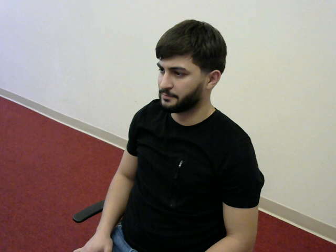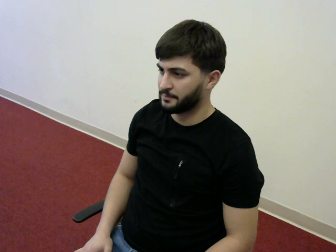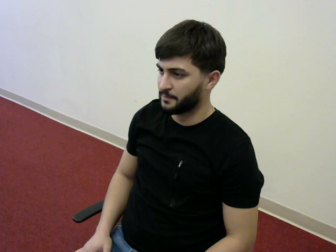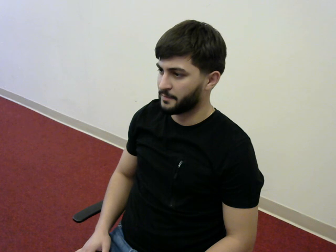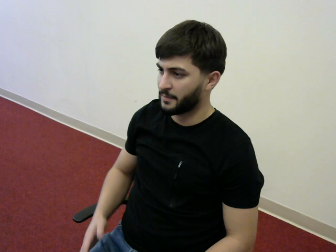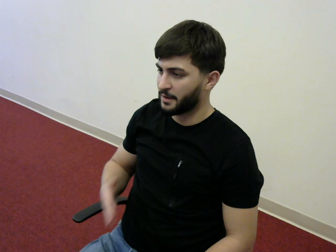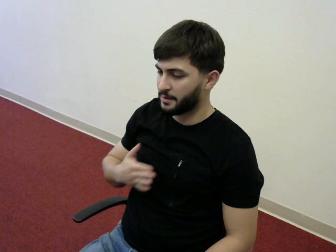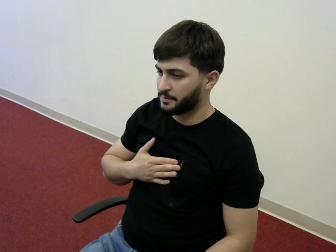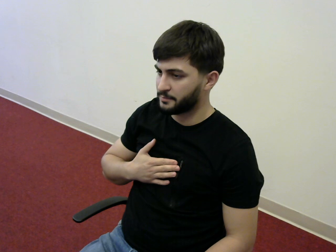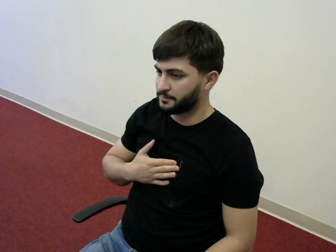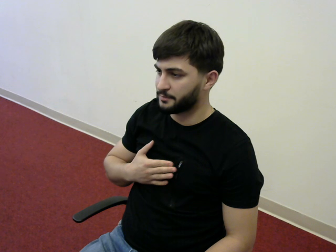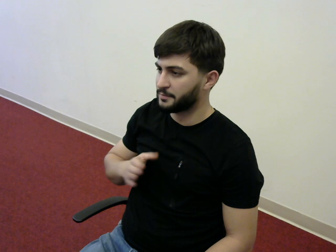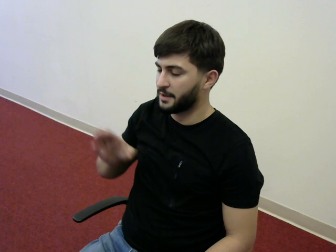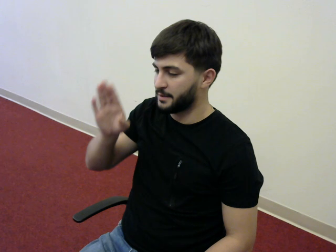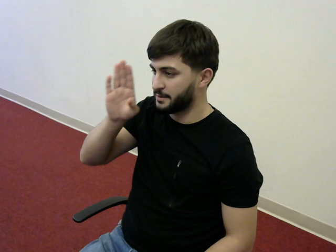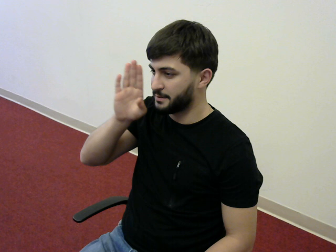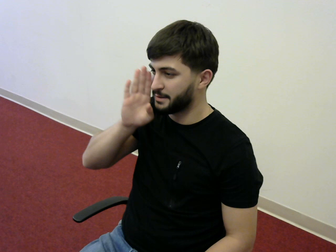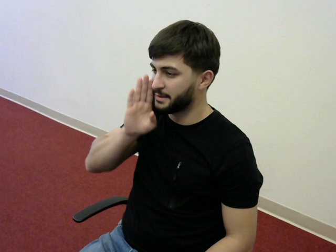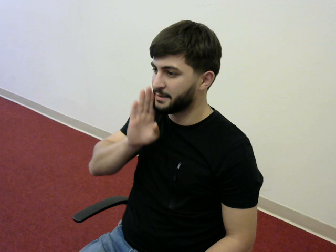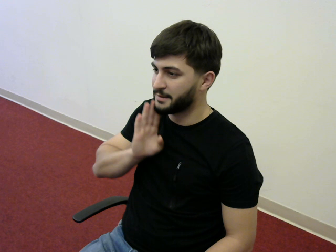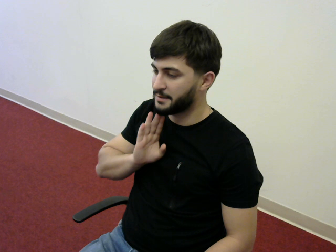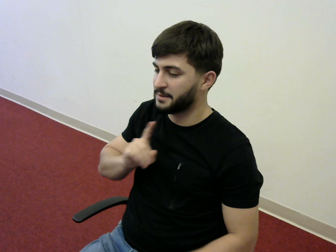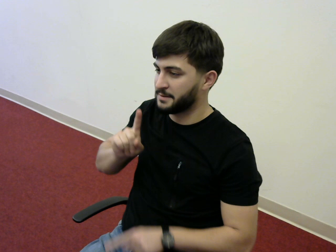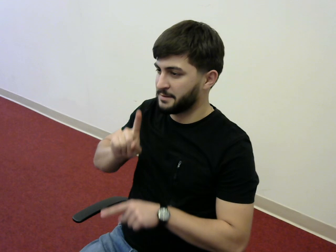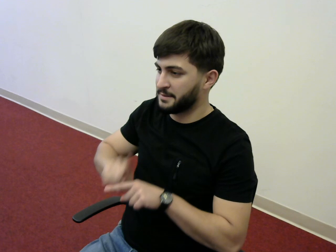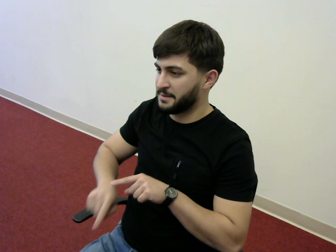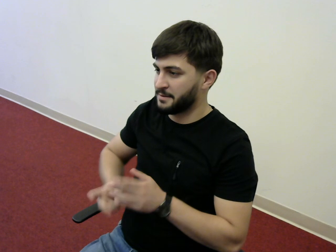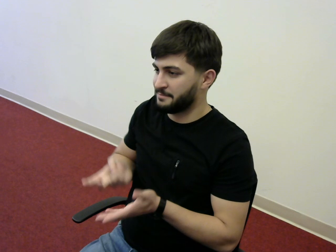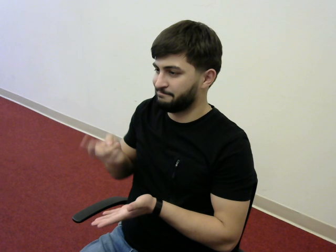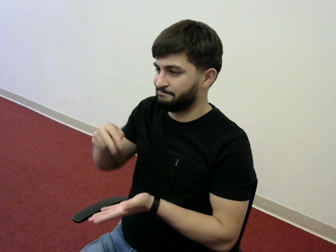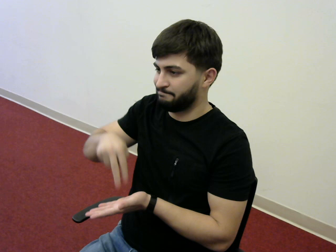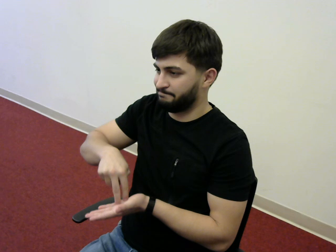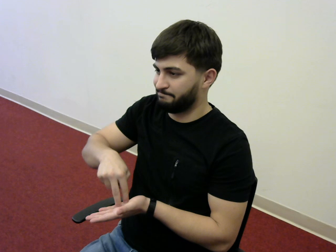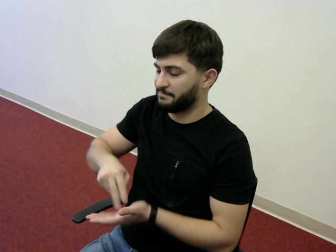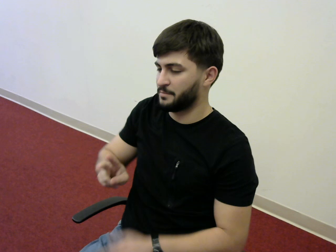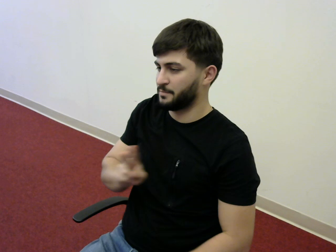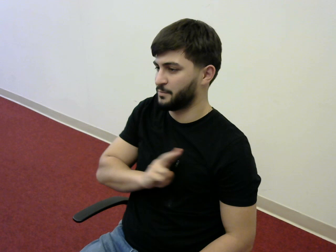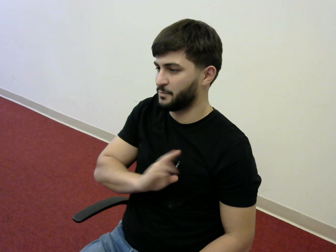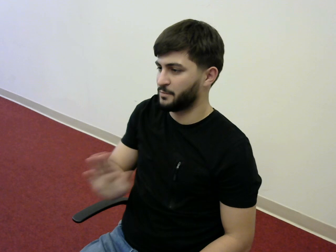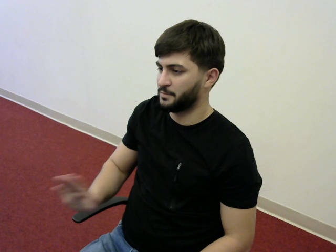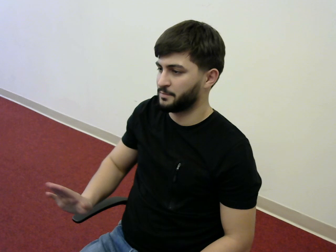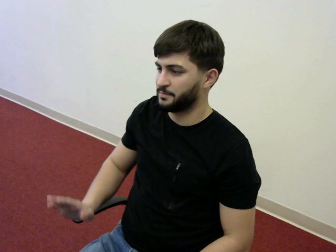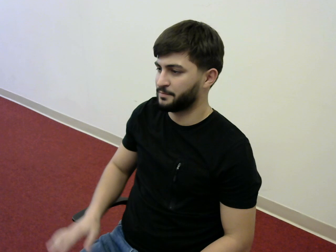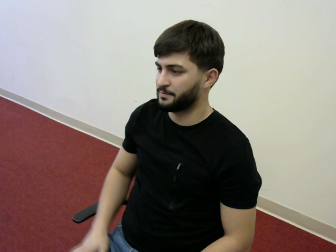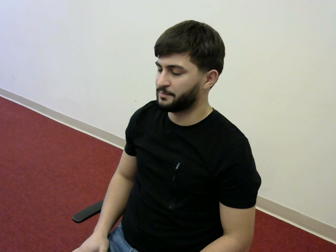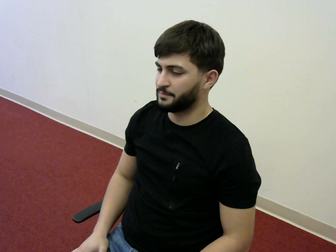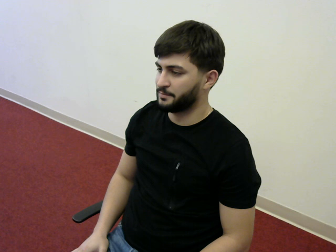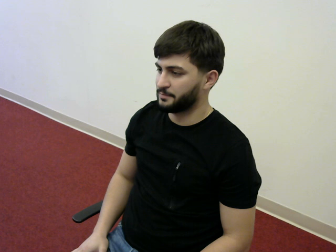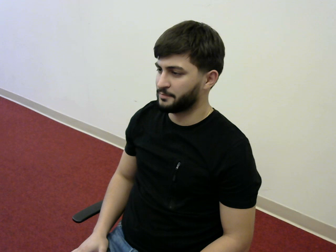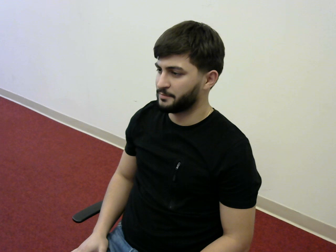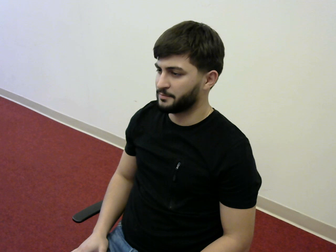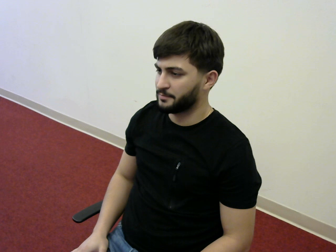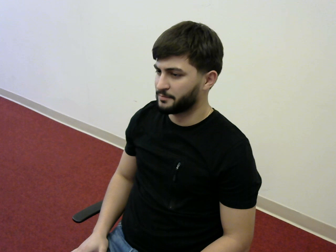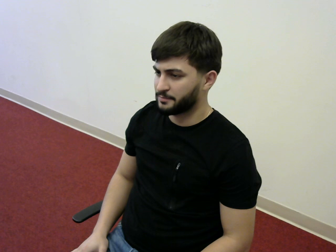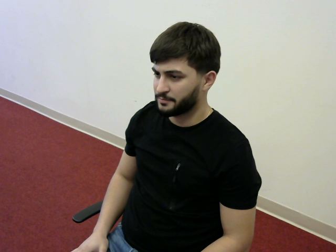Mən səhərlər tez durmağı sevmirəm